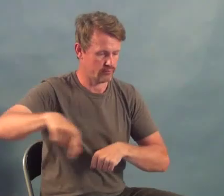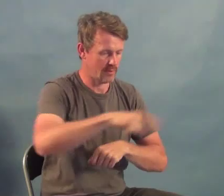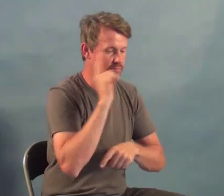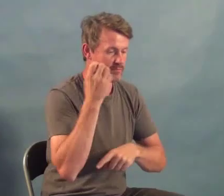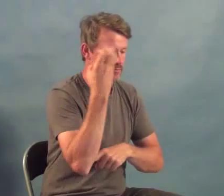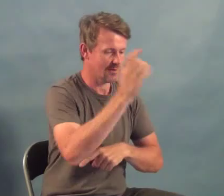To nie jest pociąg.